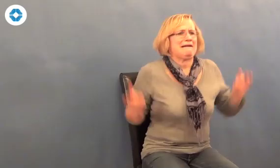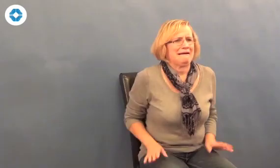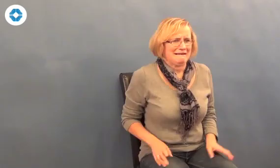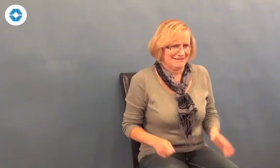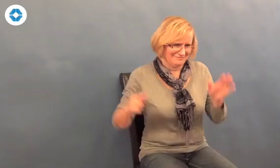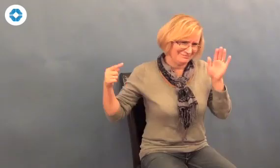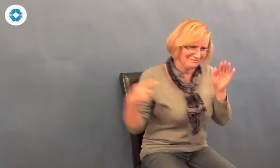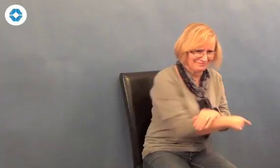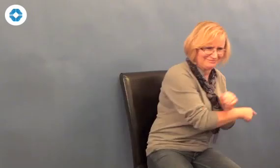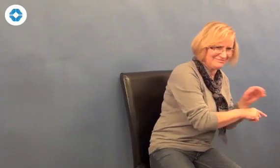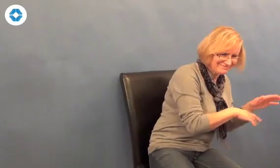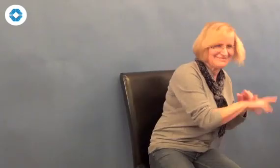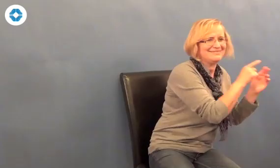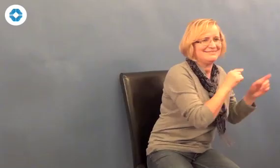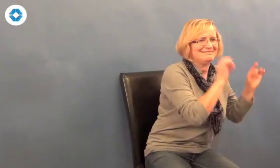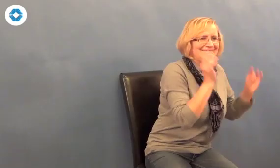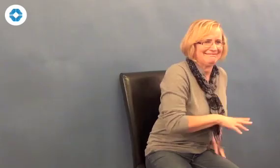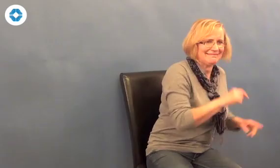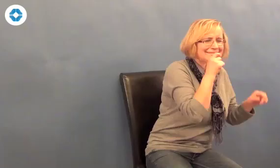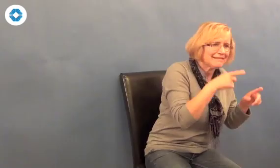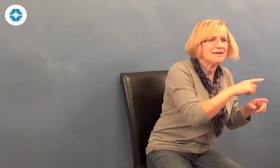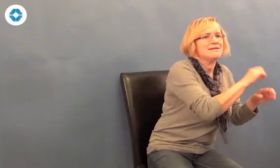Uciekła do babci, bo bała się kota.